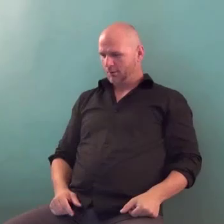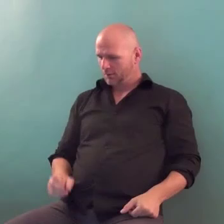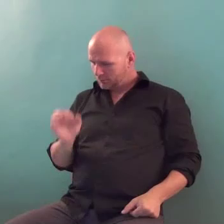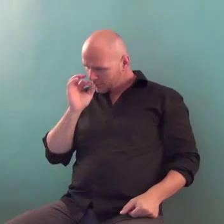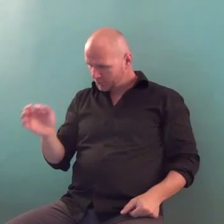Dobrze.